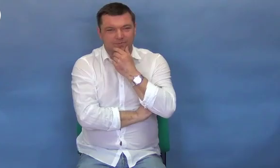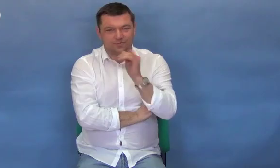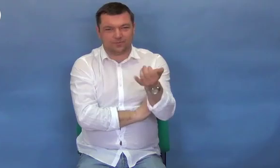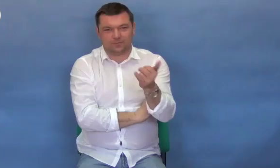Tak.